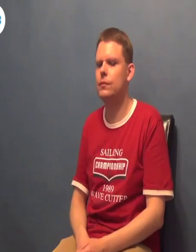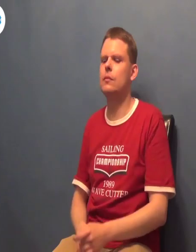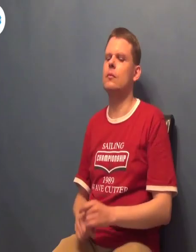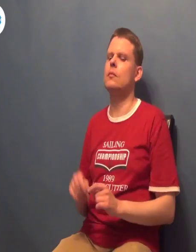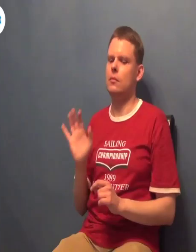Dobrze.